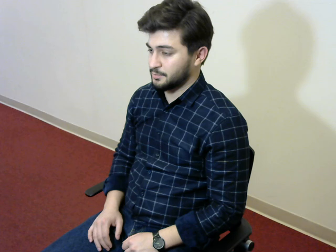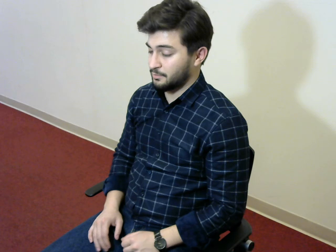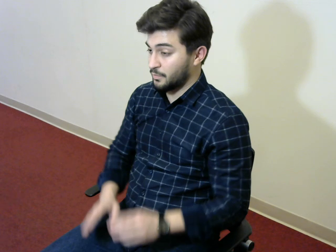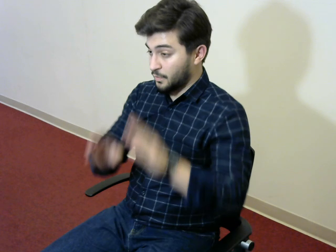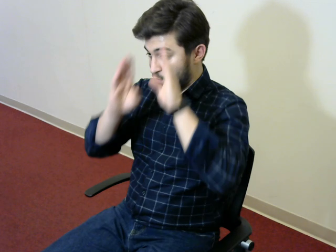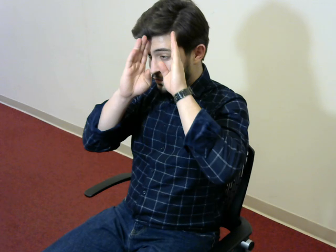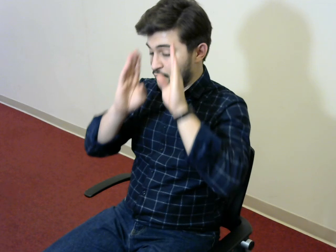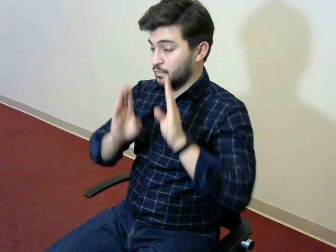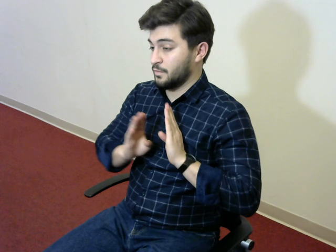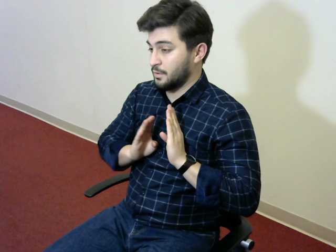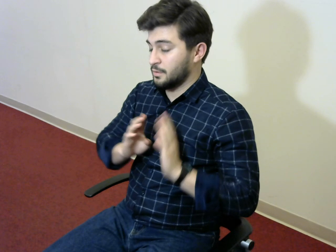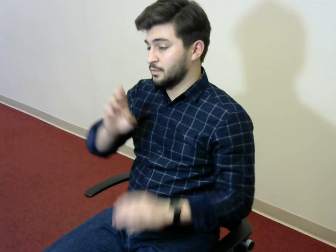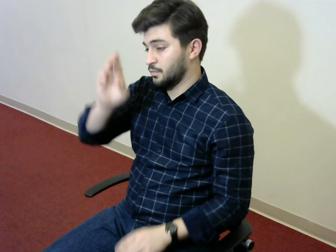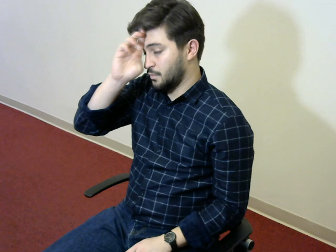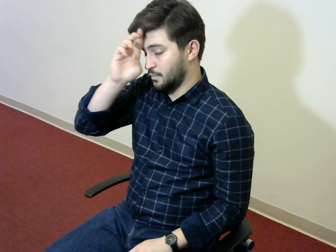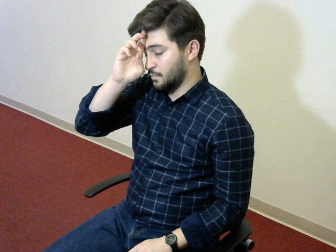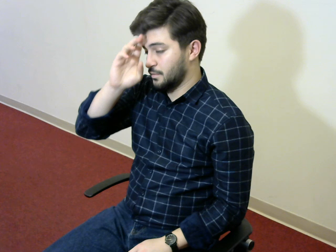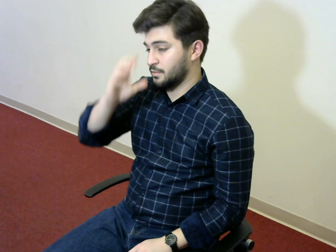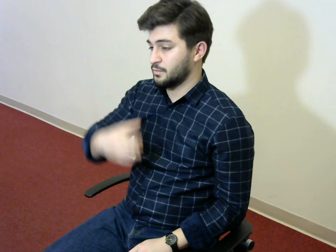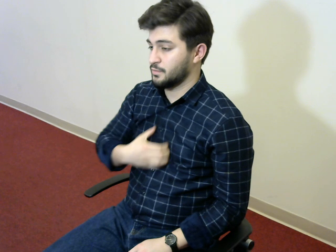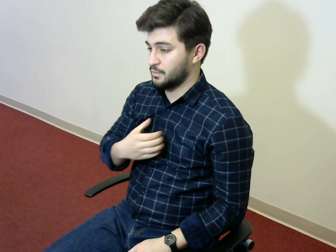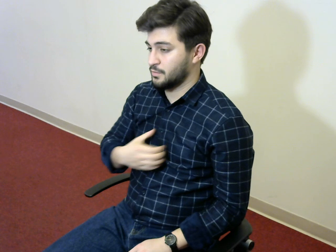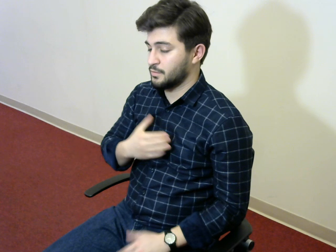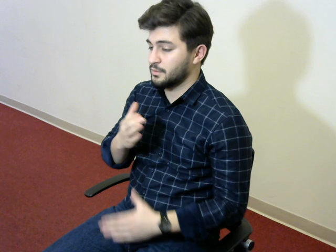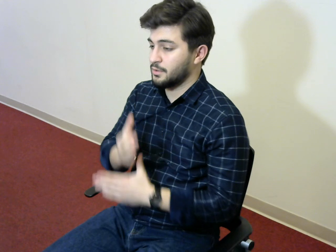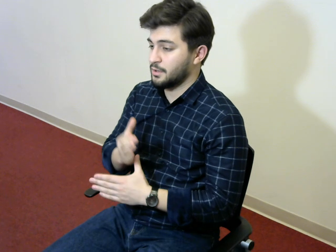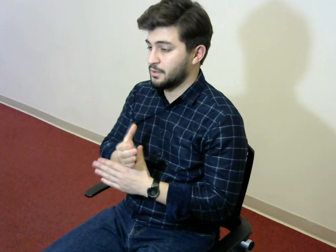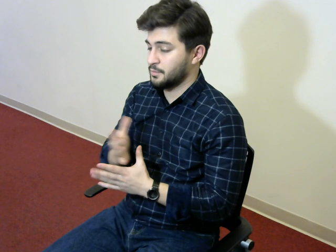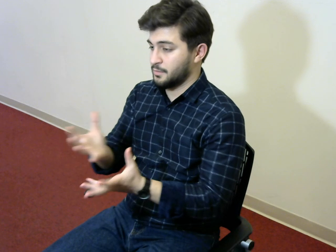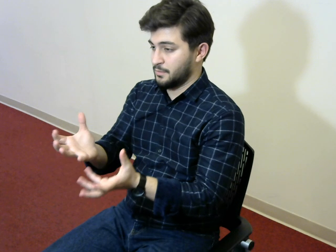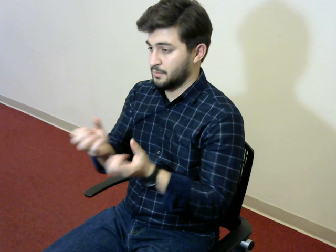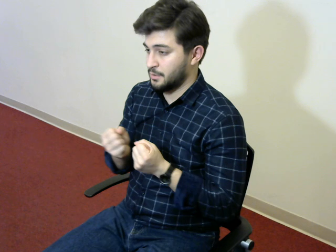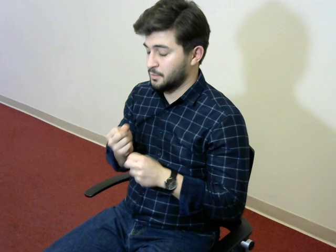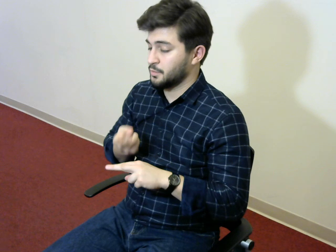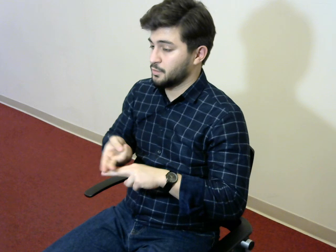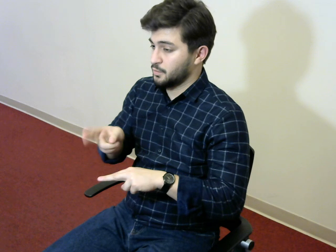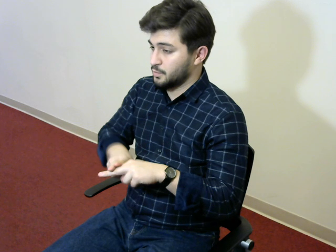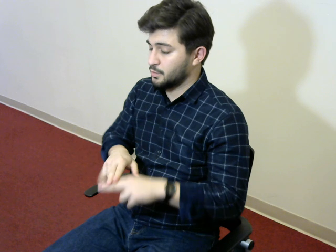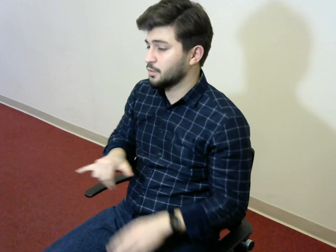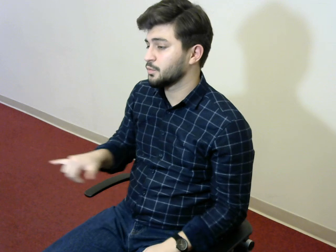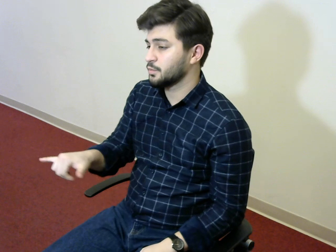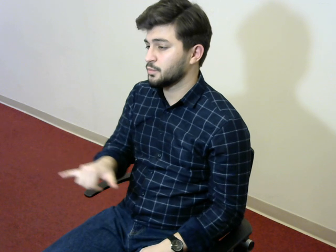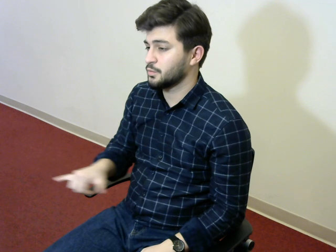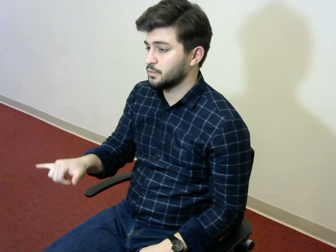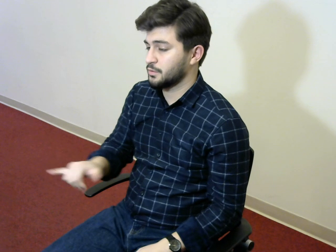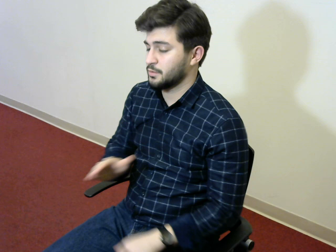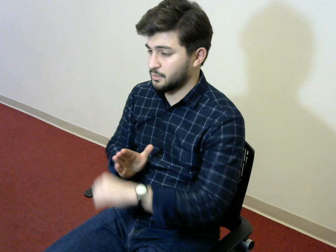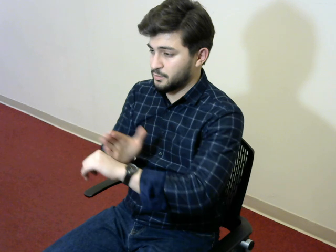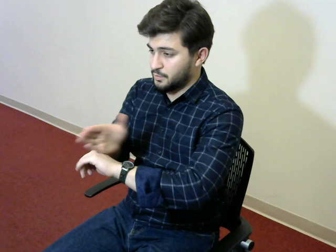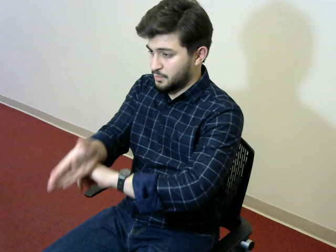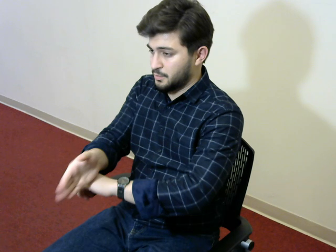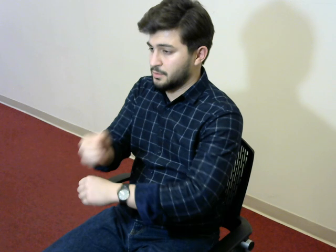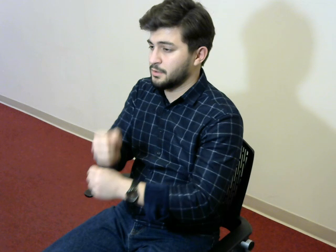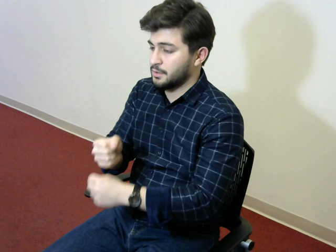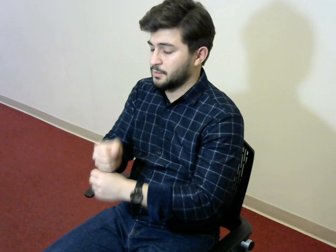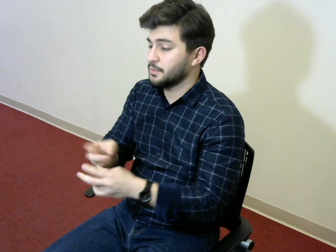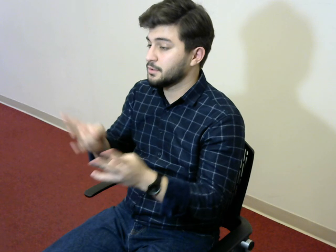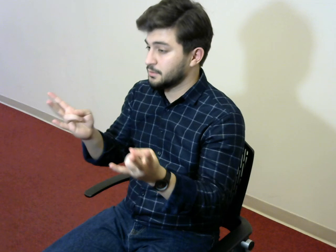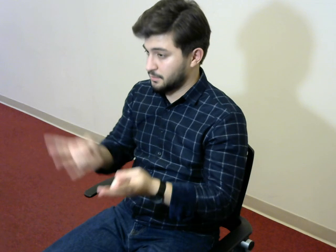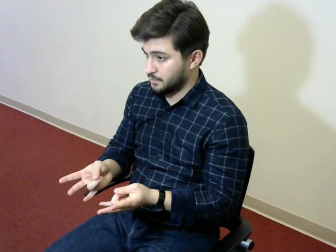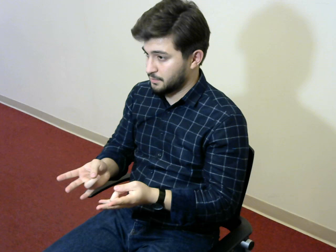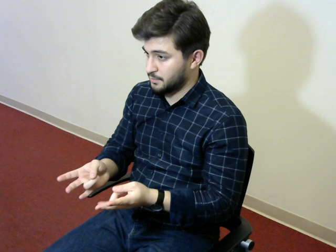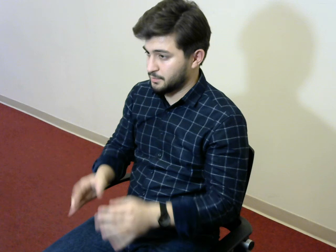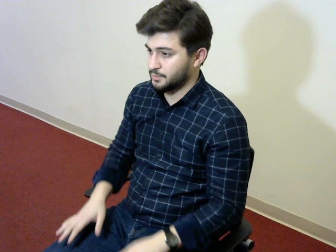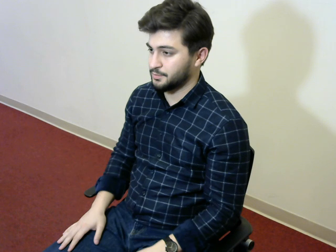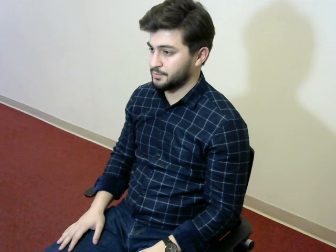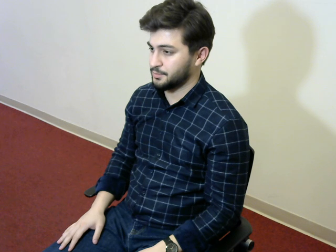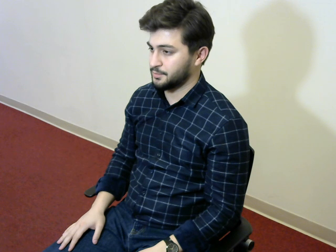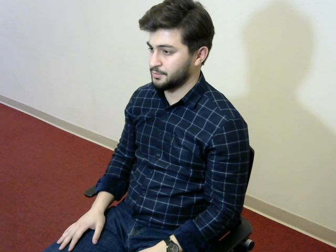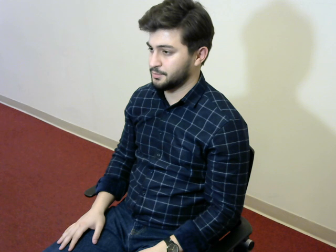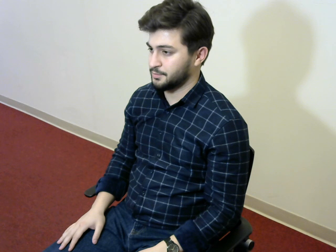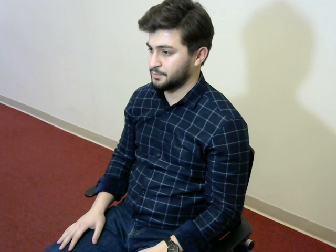Ünvanlı sosial yardım almaq üçün hara müraciət etmək lazımdır